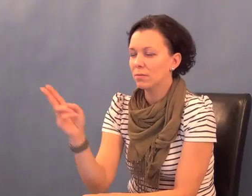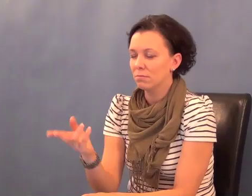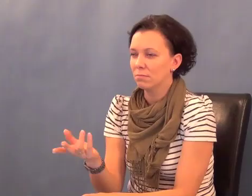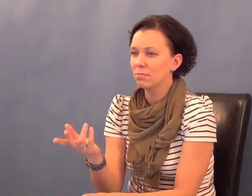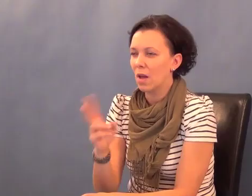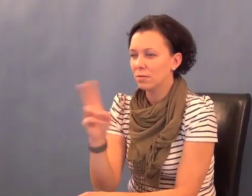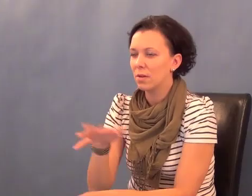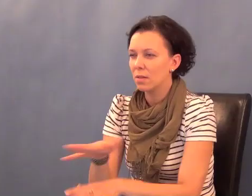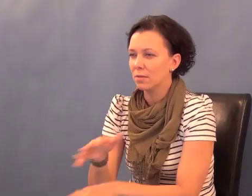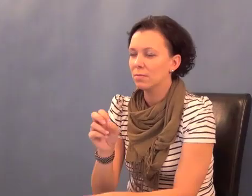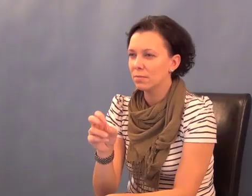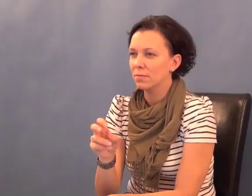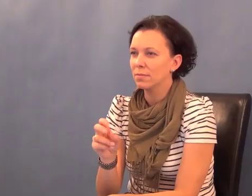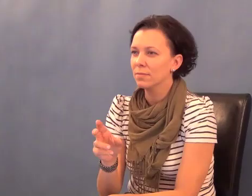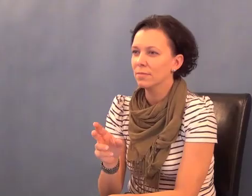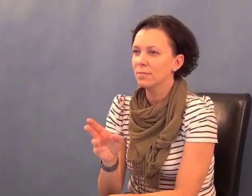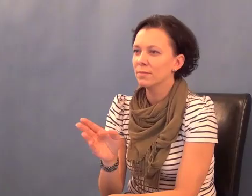Każdy zabiegany, tak, tak.